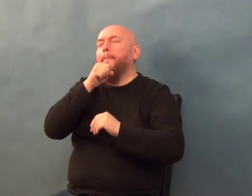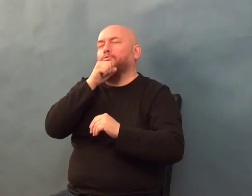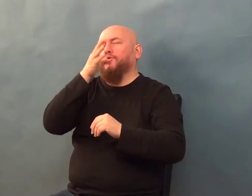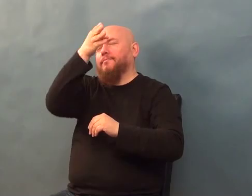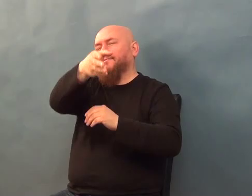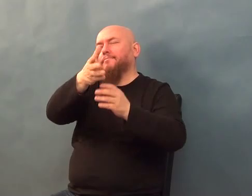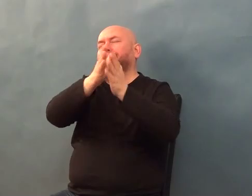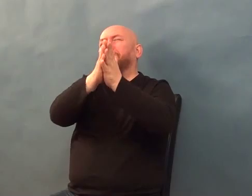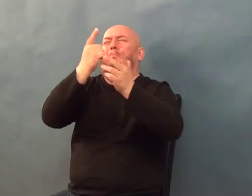Wpada do niej i płacząc prosi o pomoc.